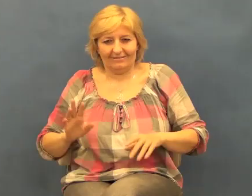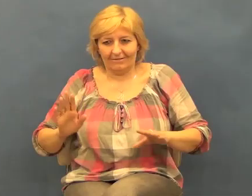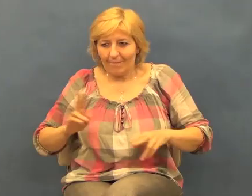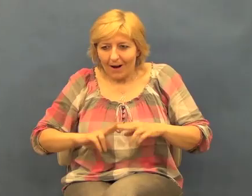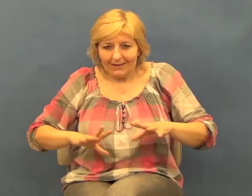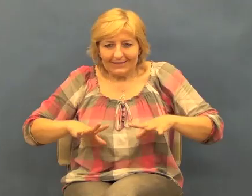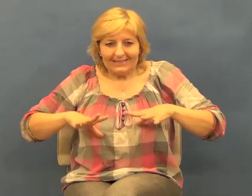Policjant się denerwuje.